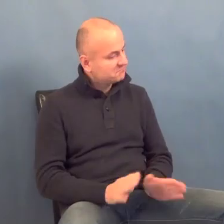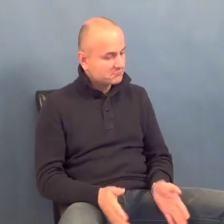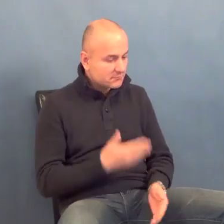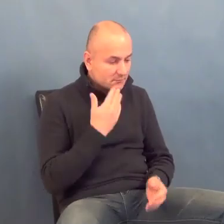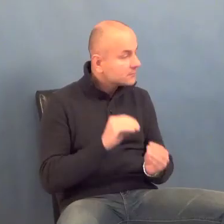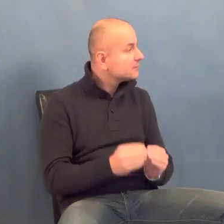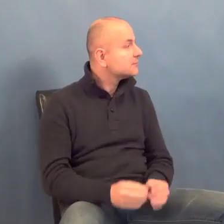Nie ma problemu.